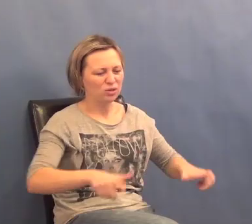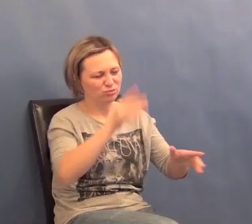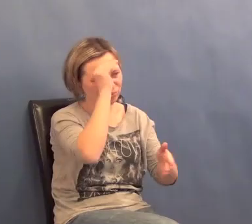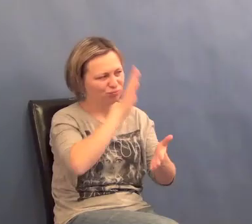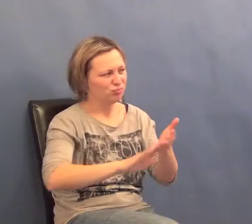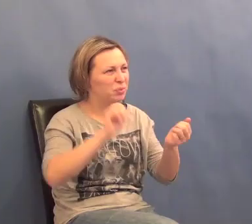Co to za pomysł?!